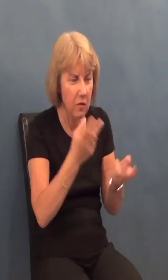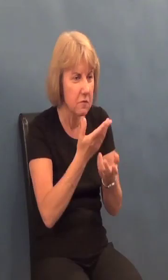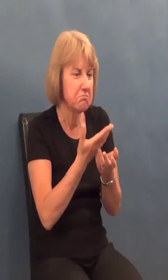I już.